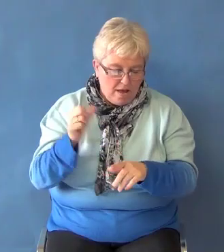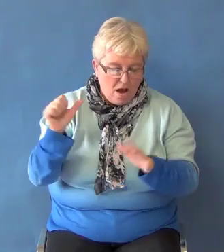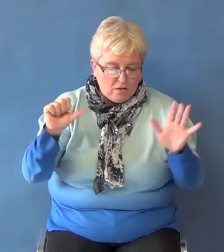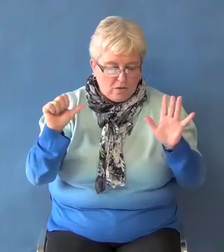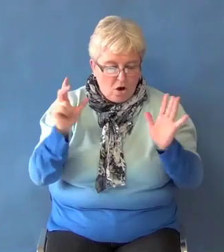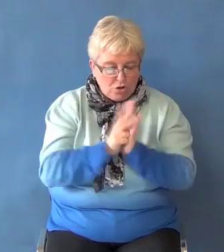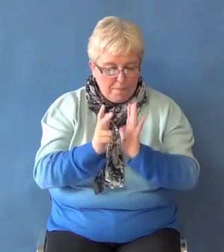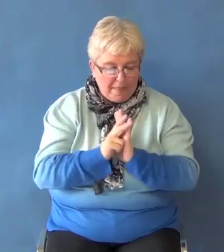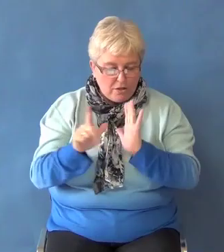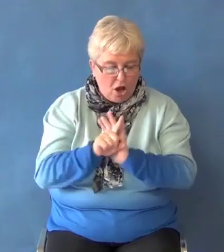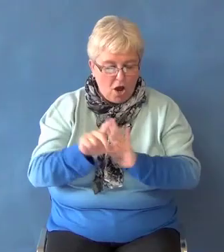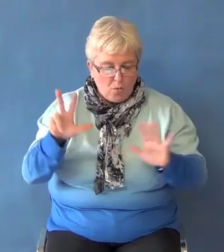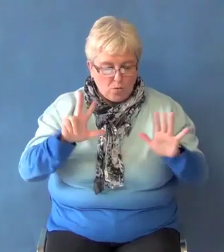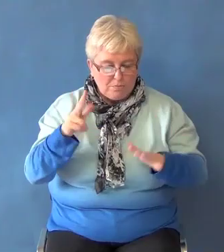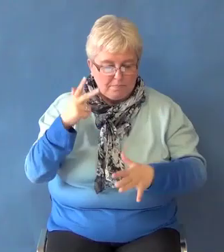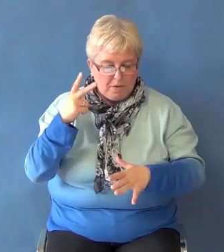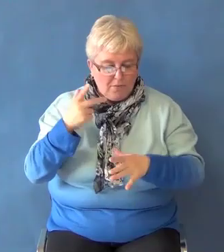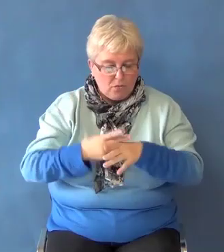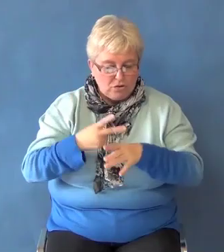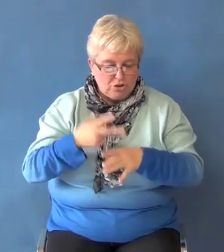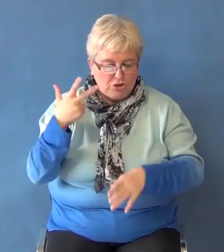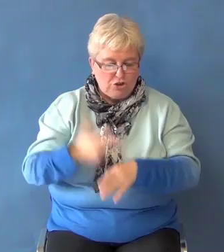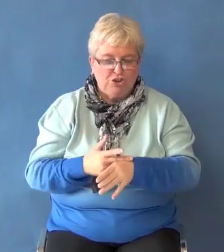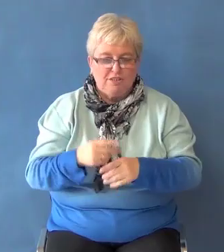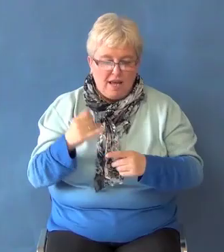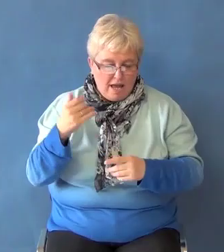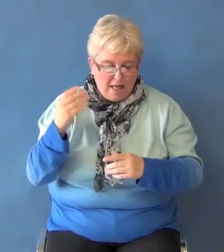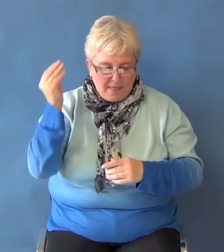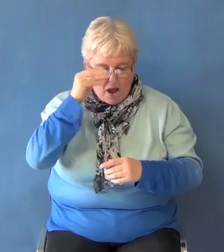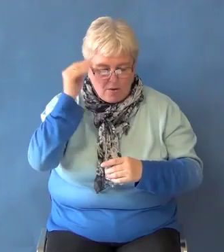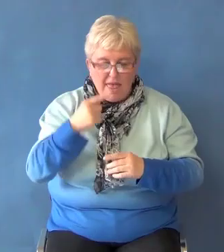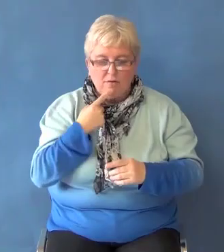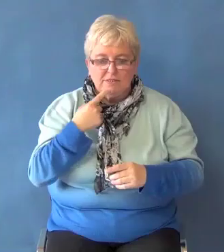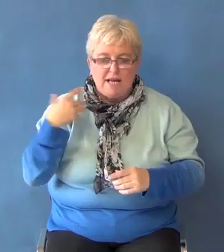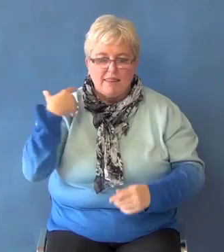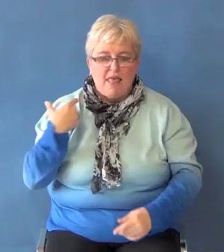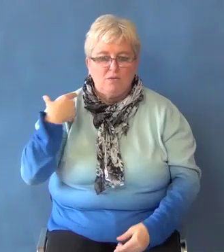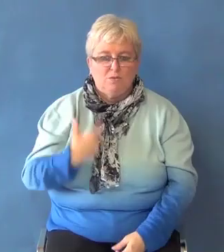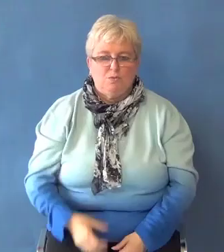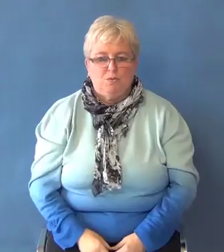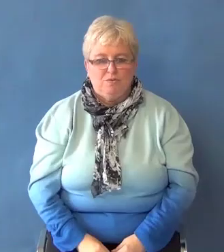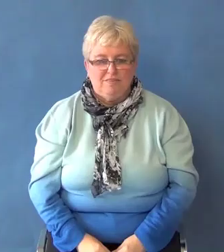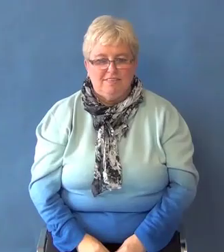Od szóstej, osiemnastej, do dwudziestej trzydzieści mam naukę języka angielskiego.